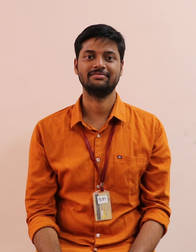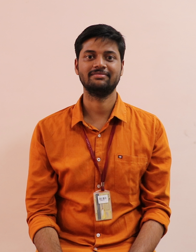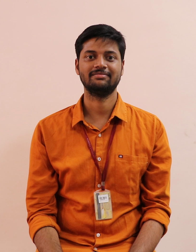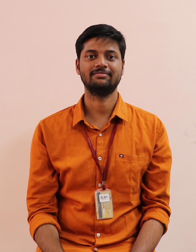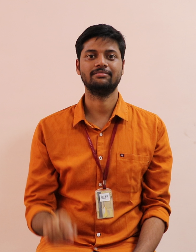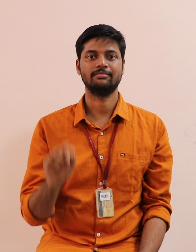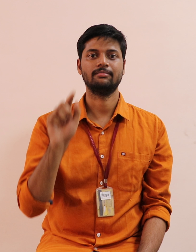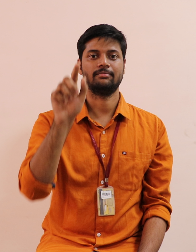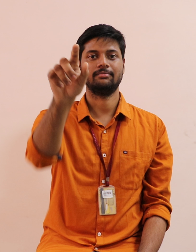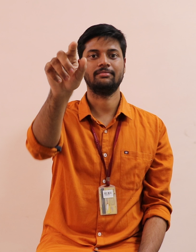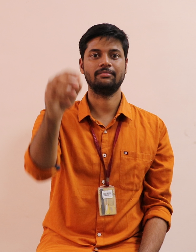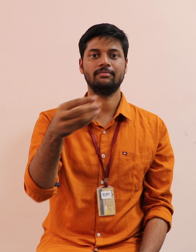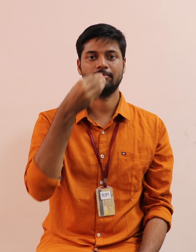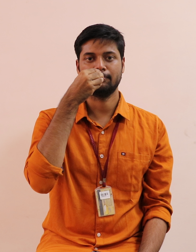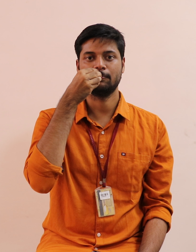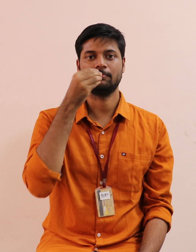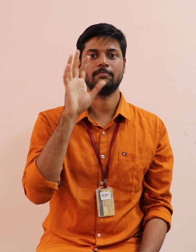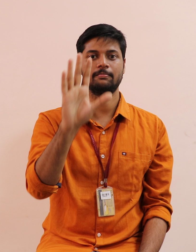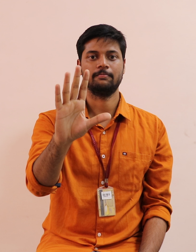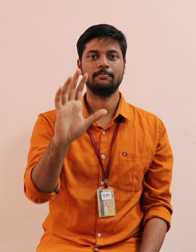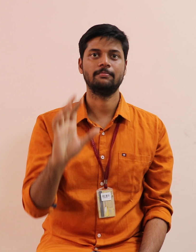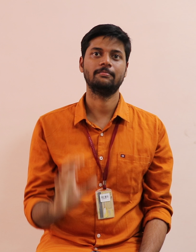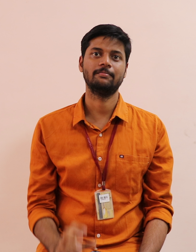had your food